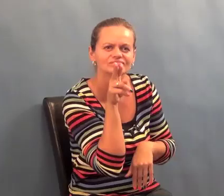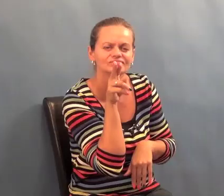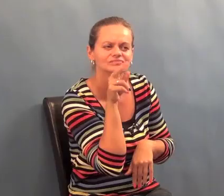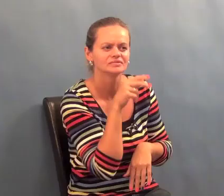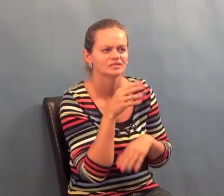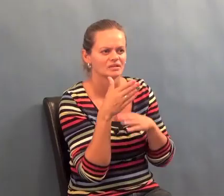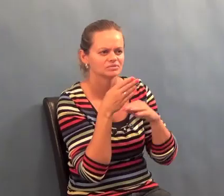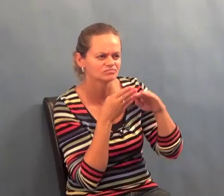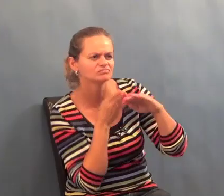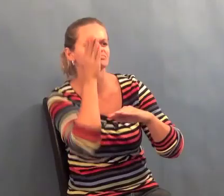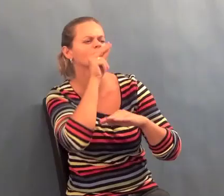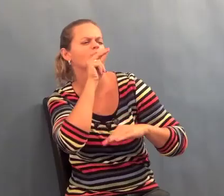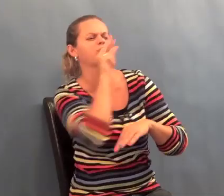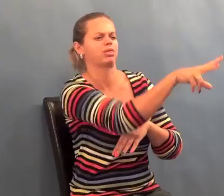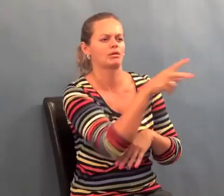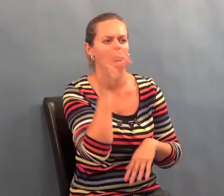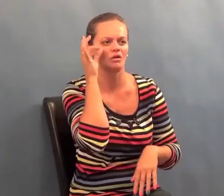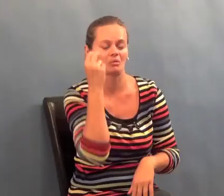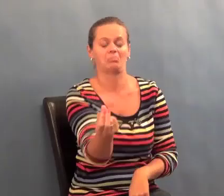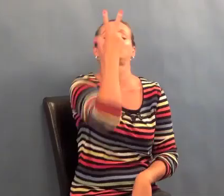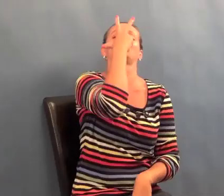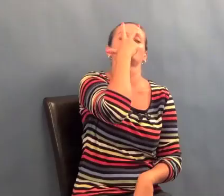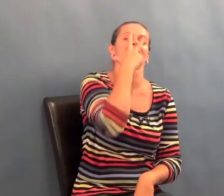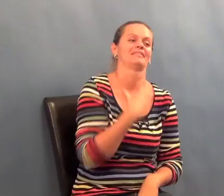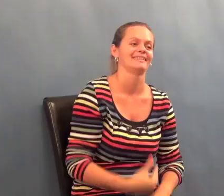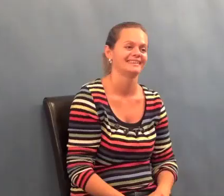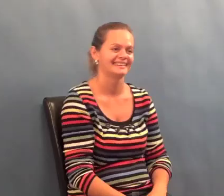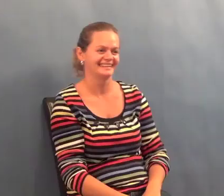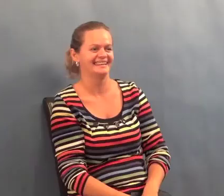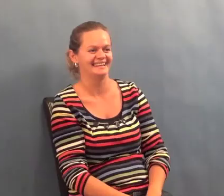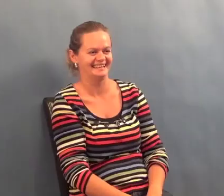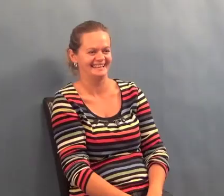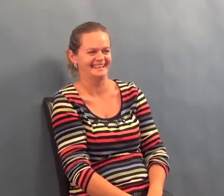Kot patrzy, a ryba wyskakuje i opluwa kota wodą.